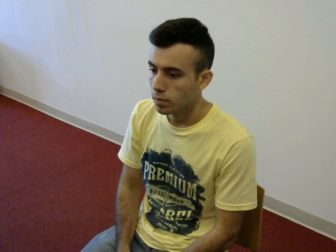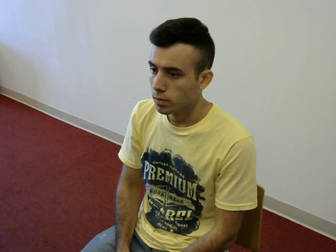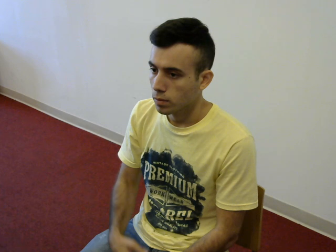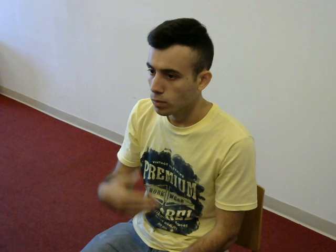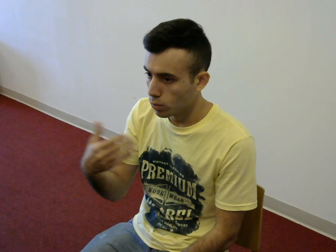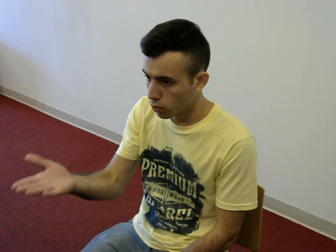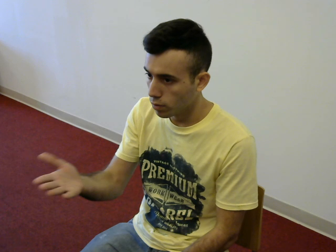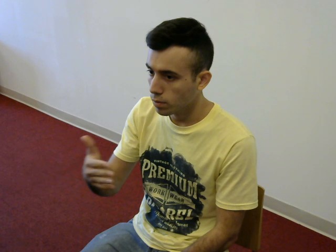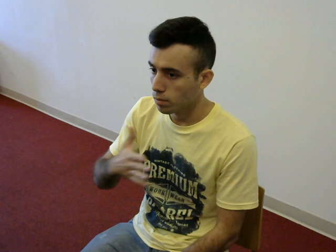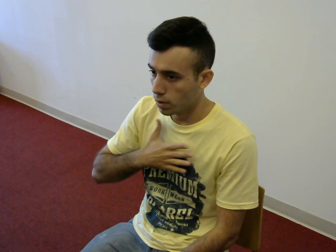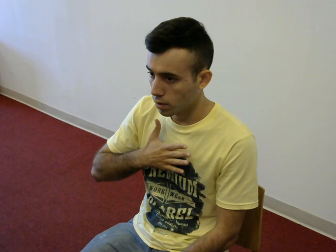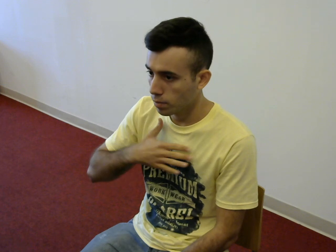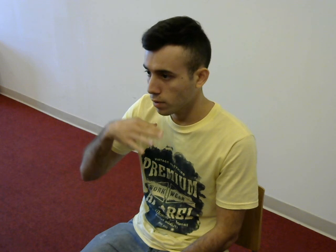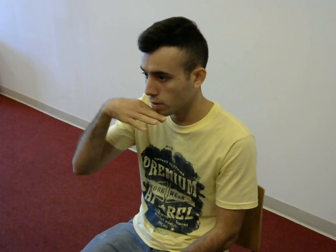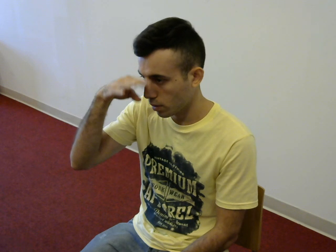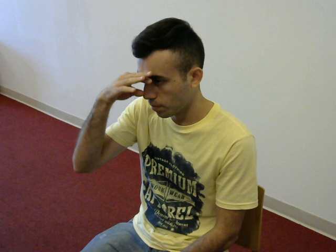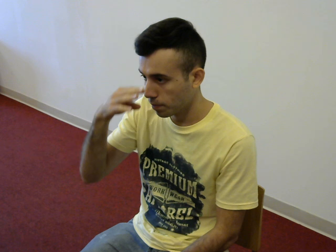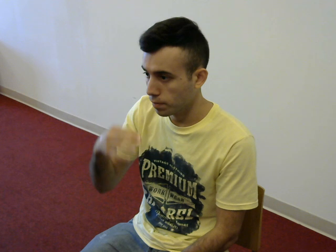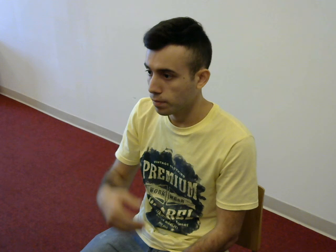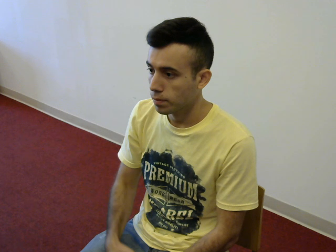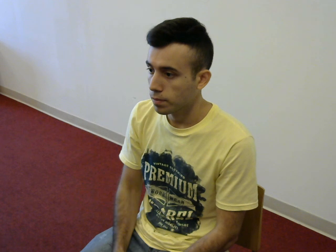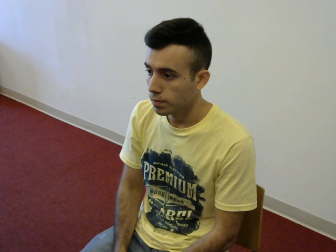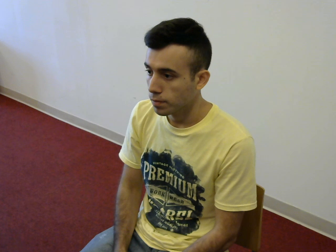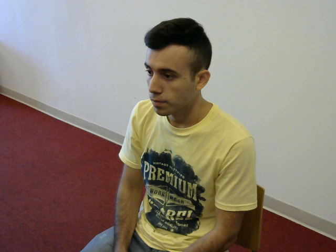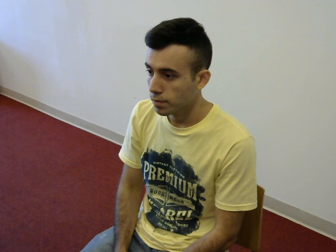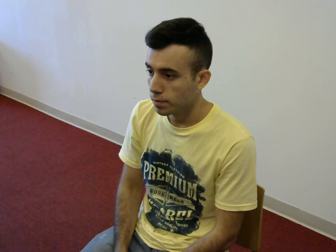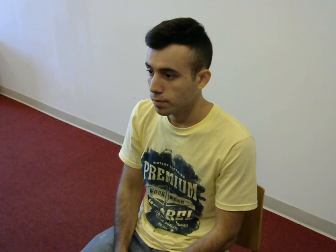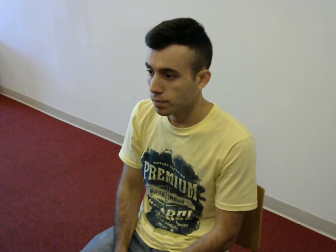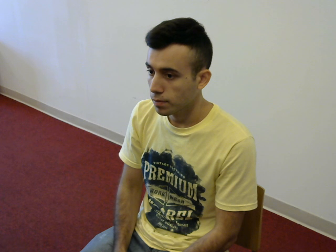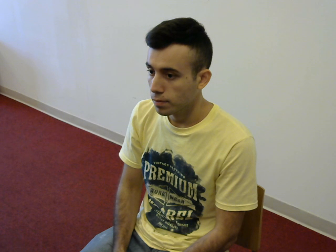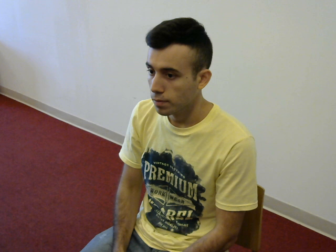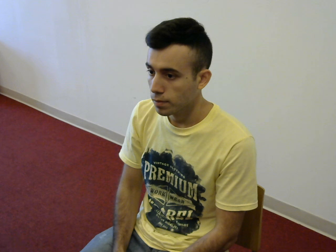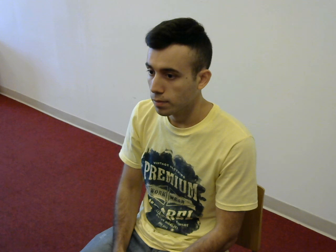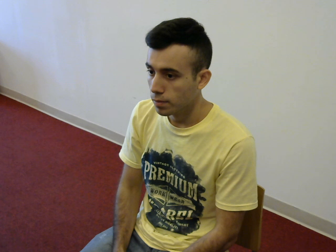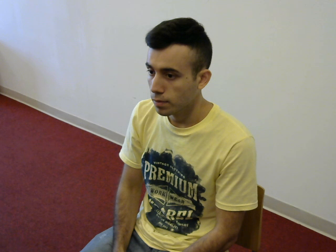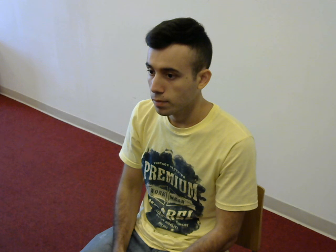Bu mənim atamdır